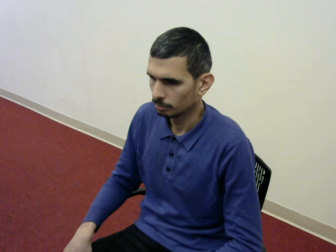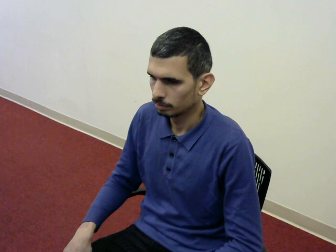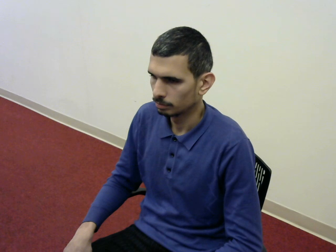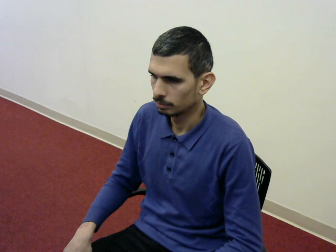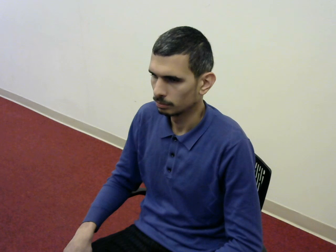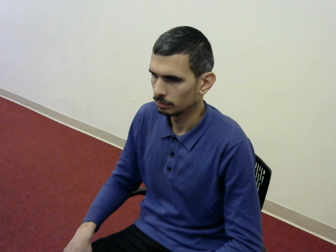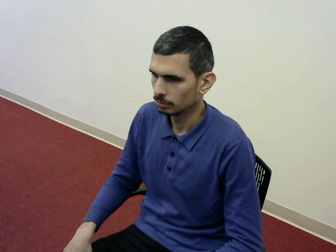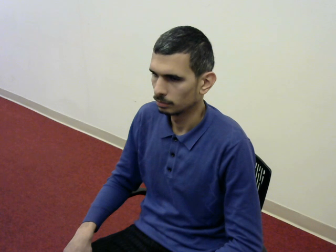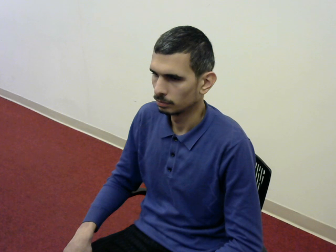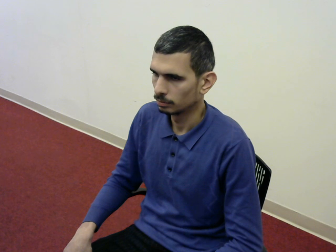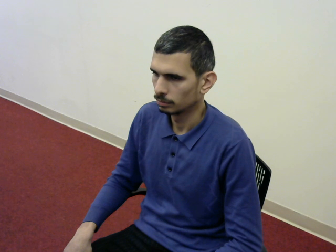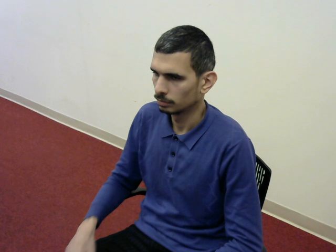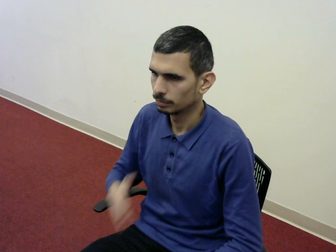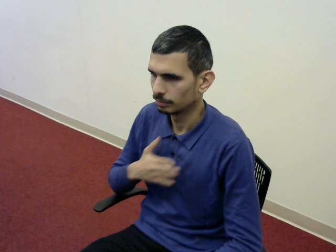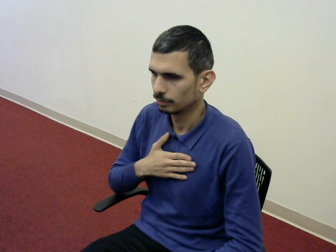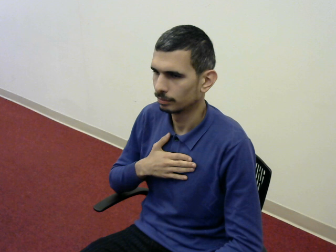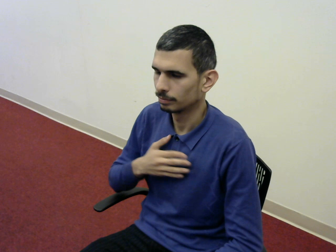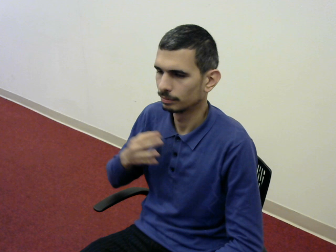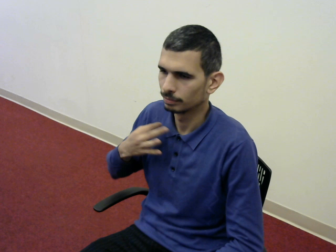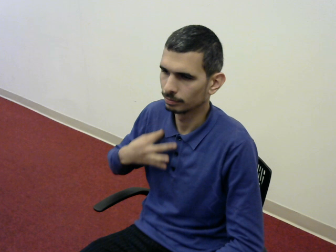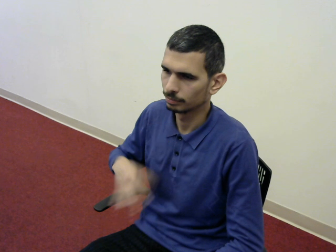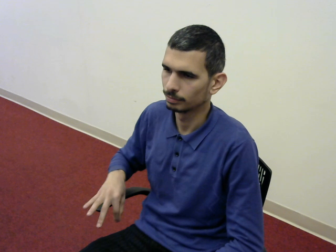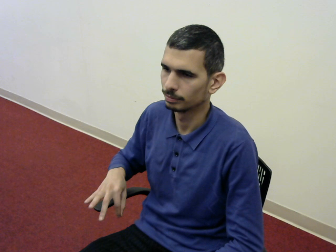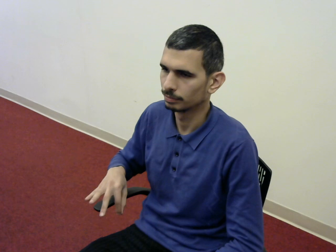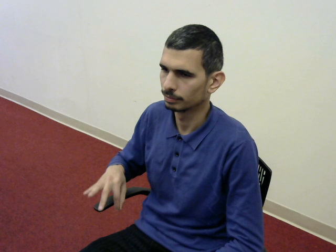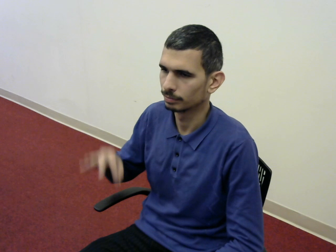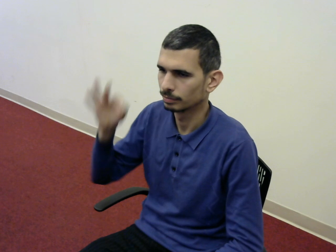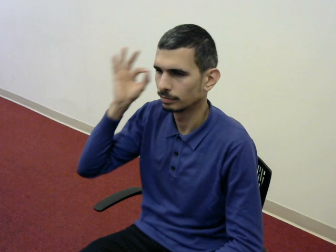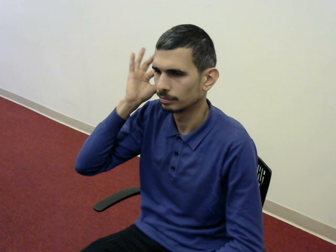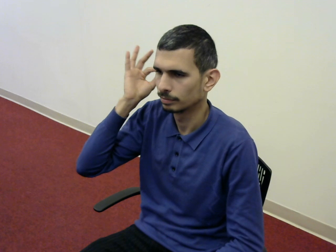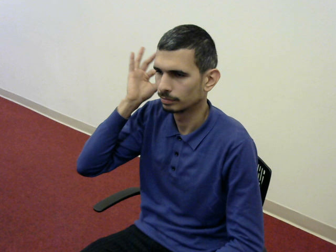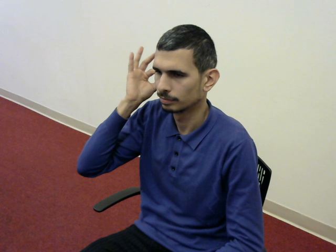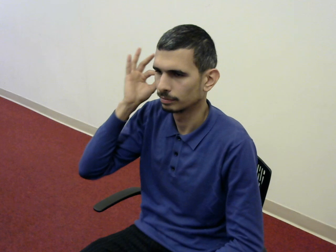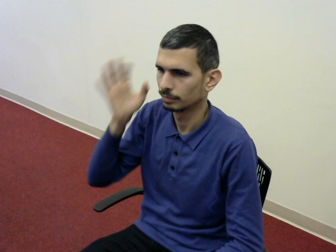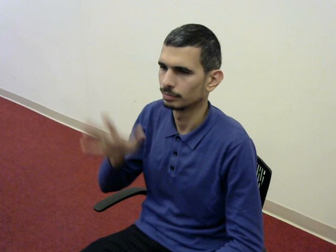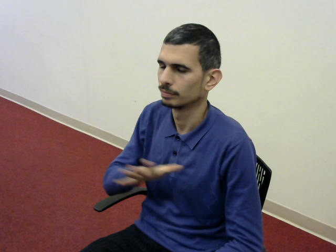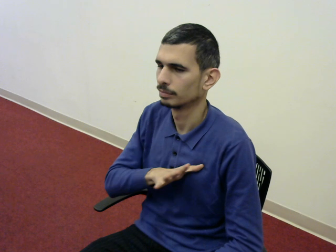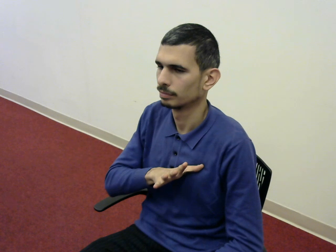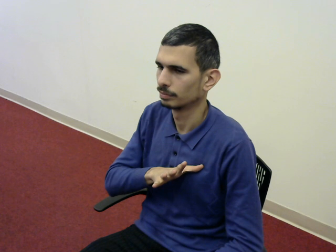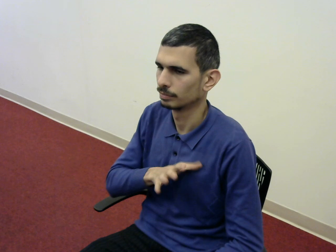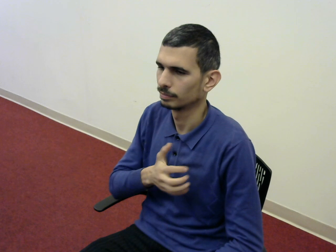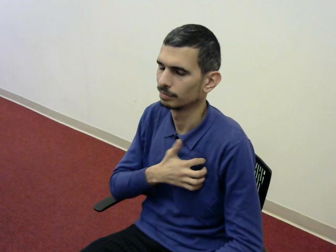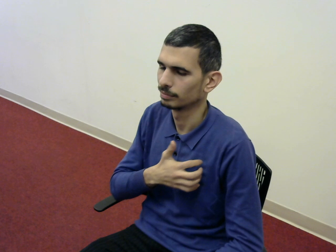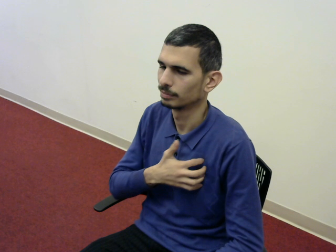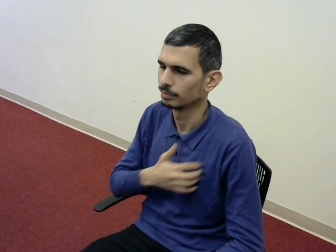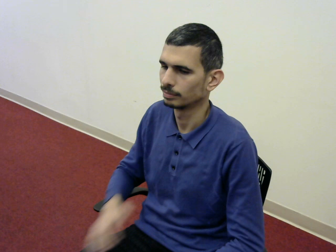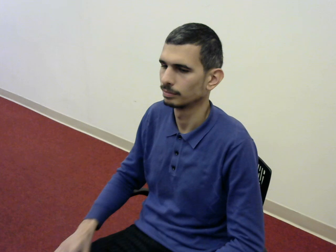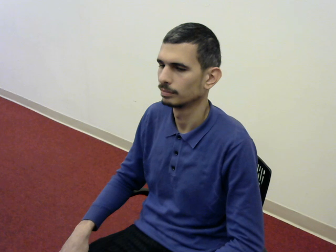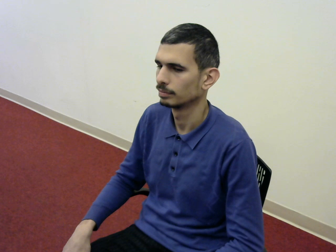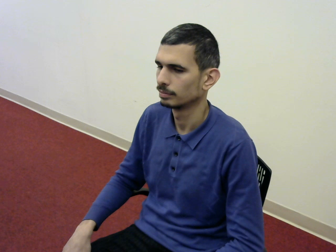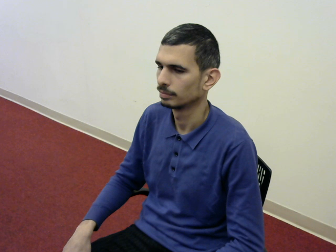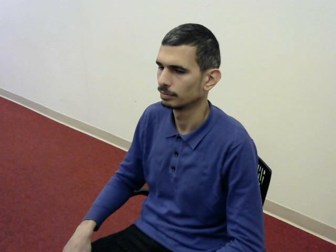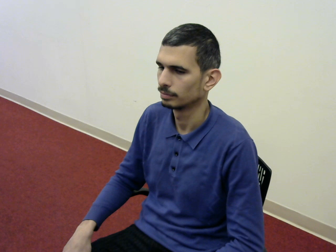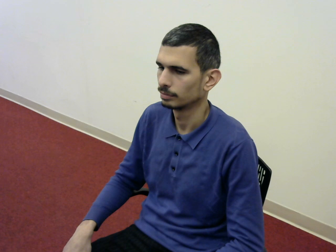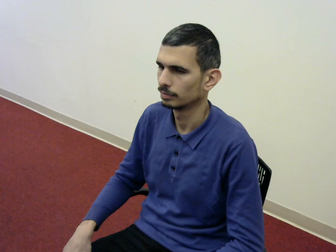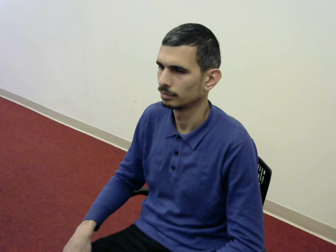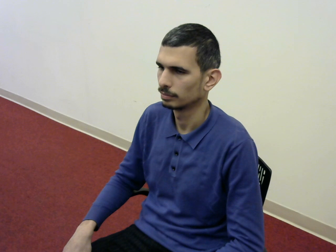Mənim oğlum həkim olmaq istəyir